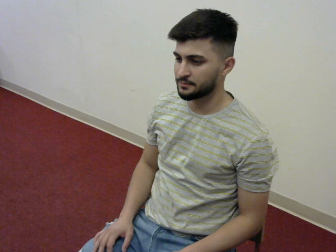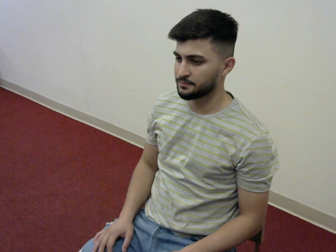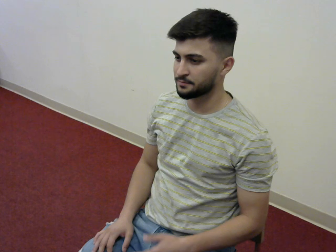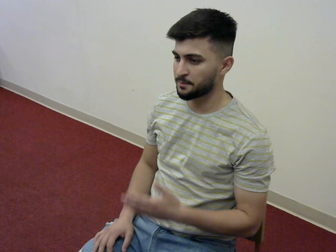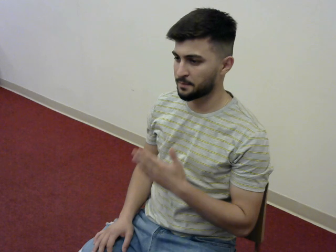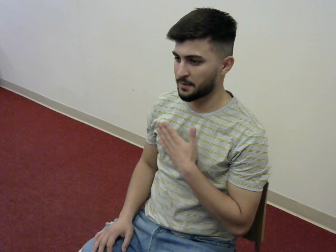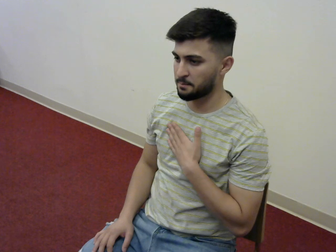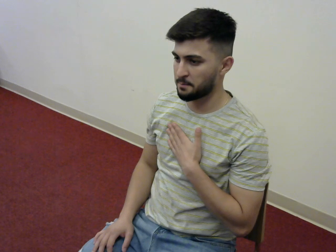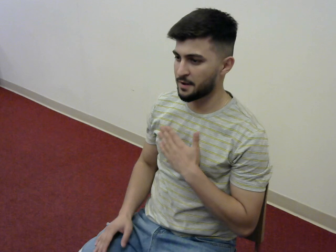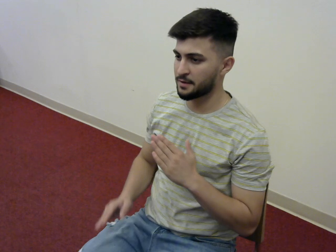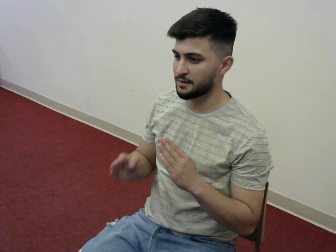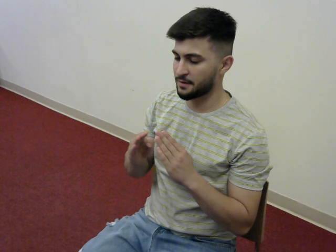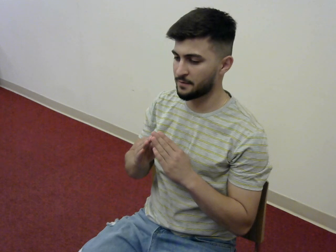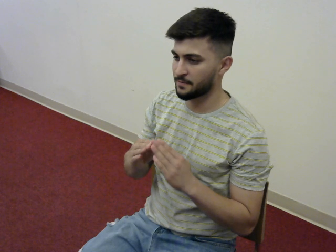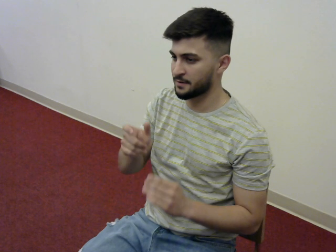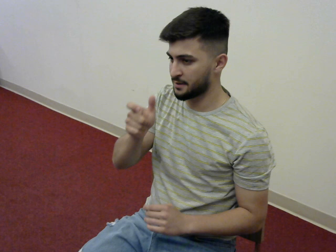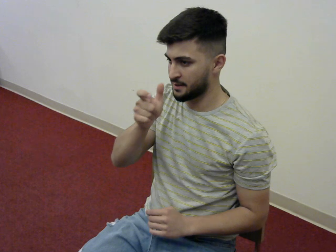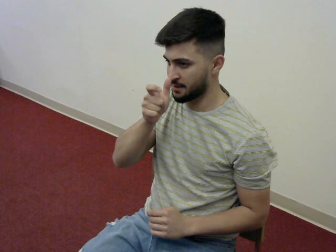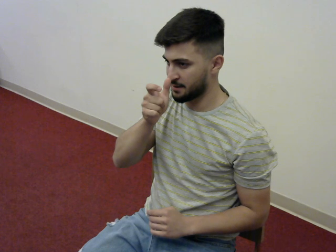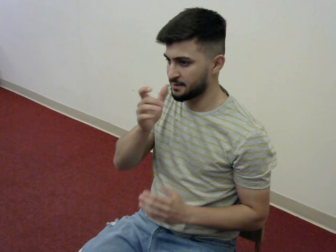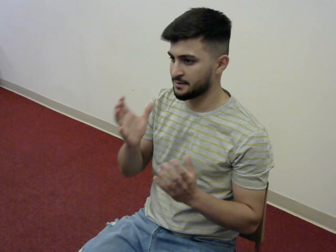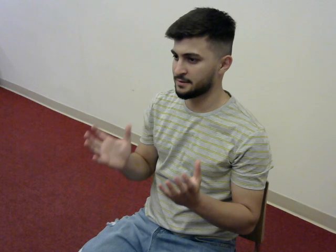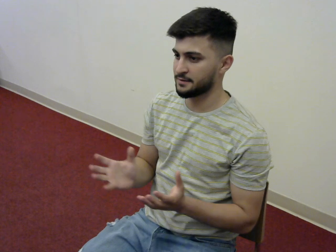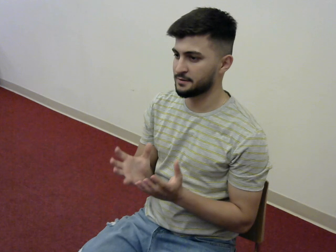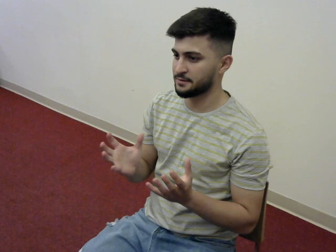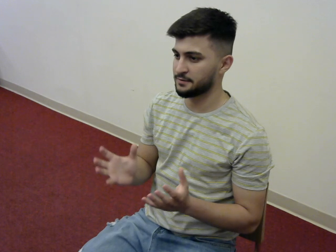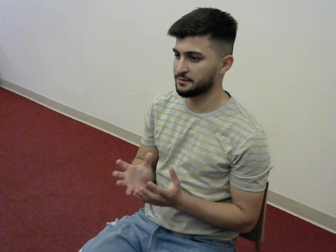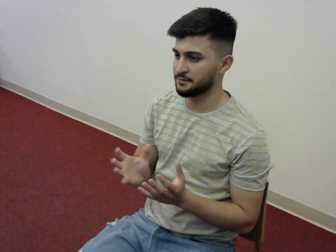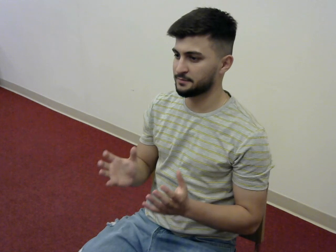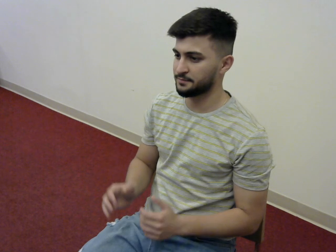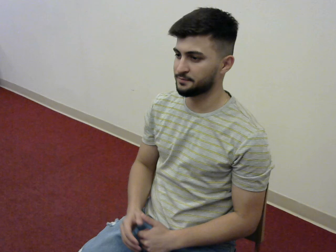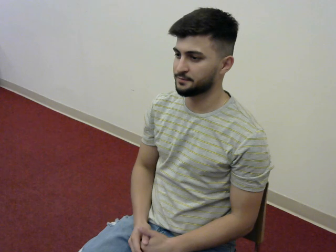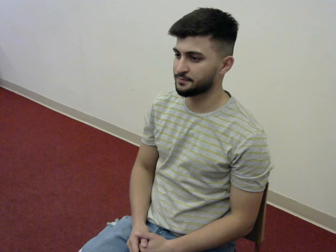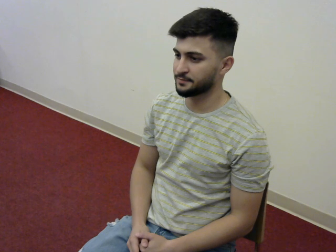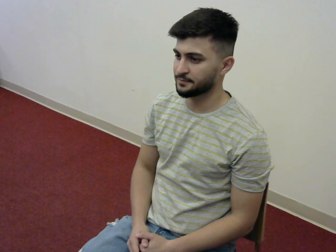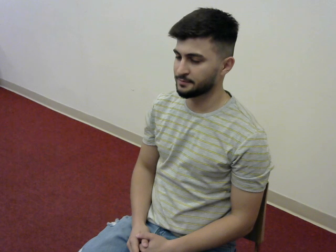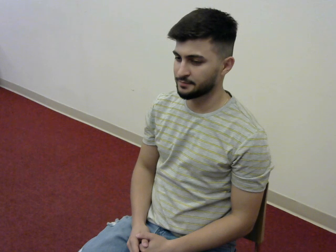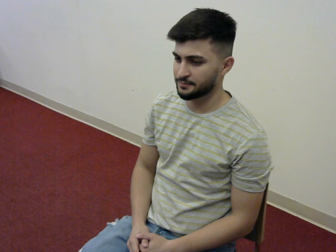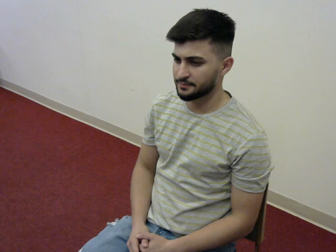Mən evdə it saxlayıram